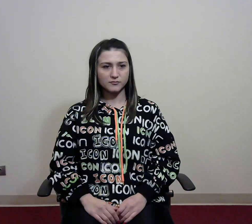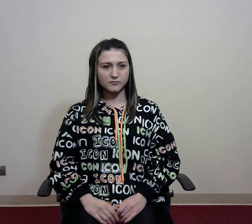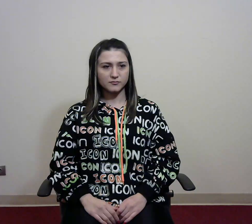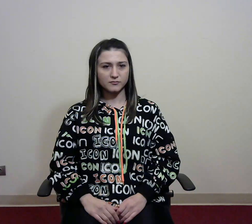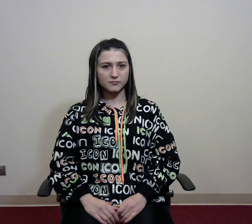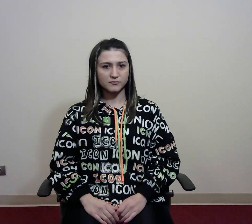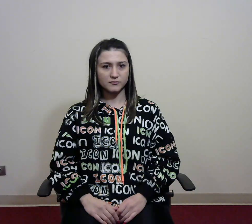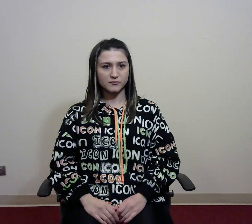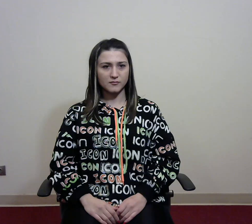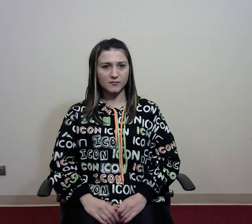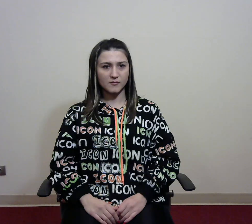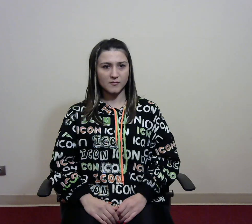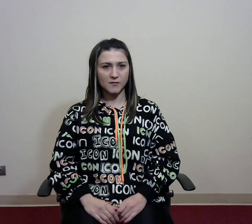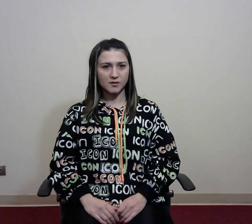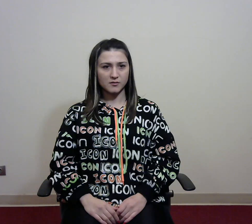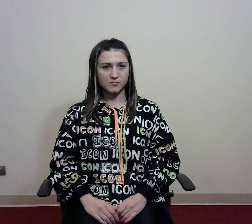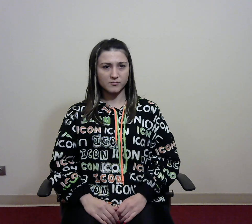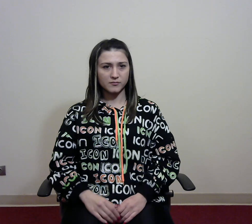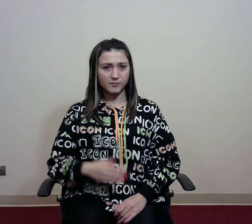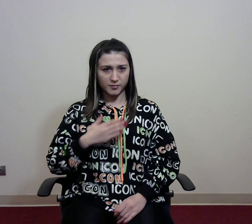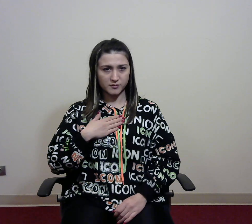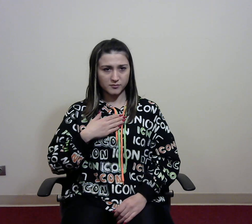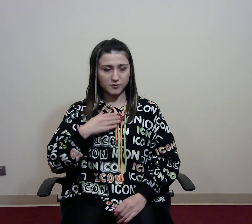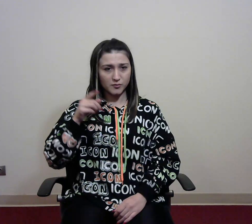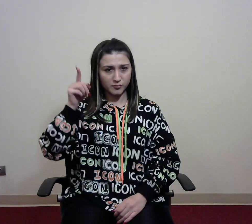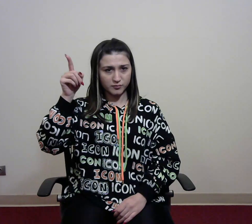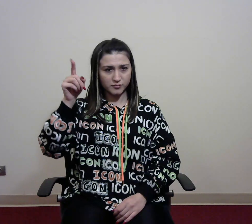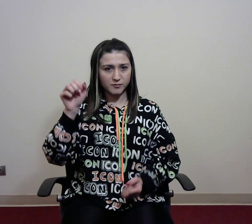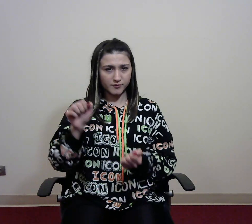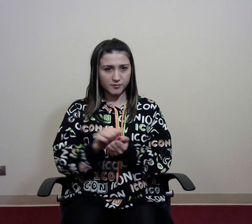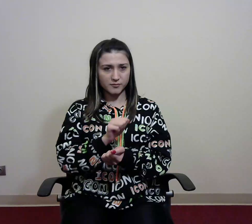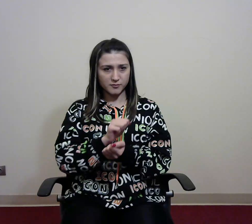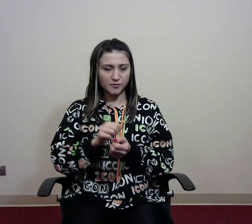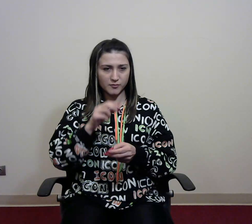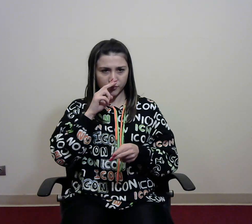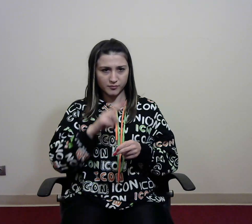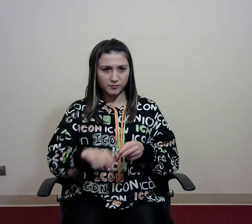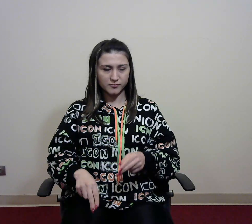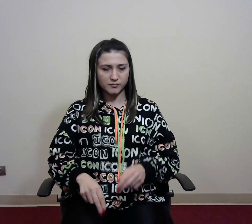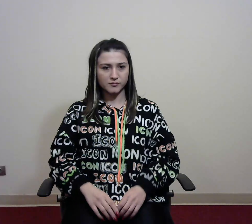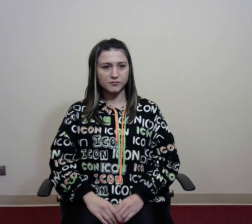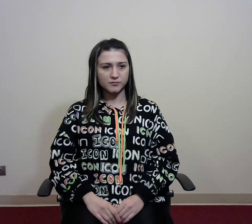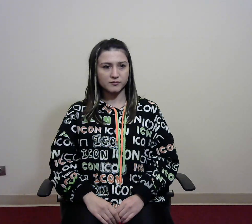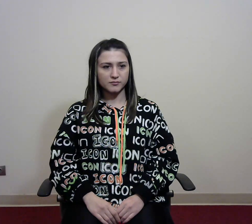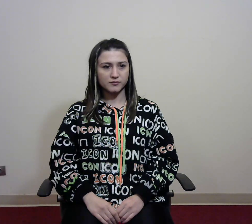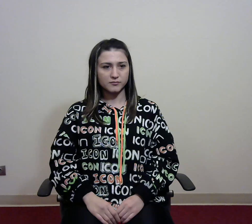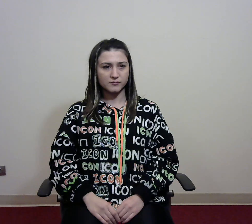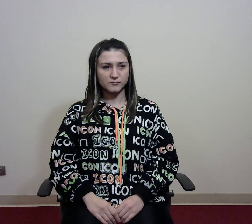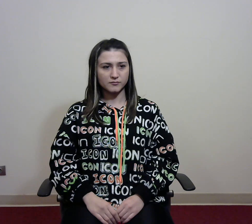Mən o sənədi itirmişdim